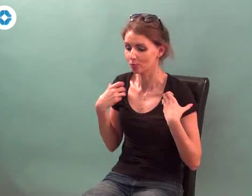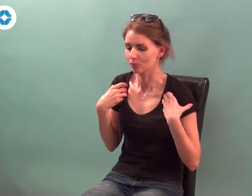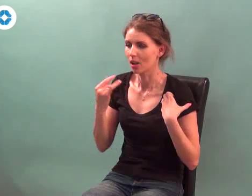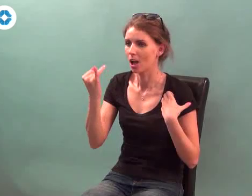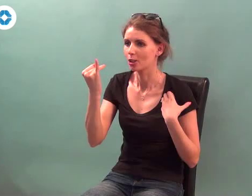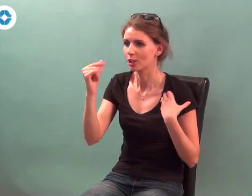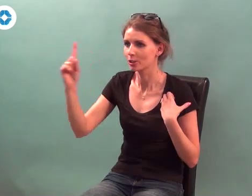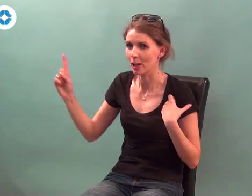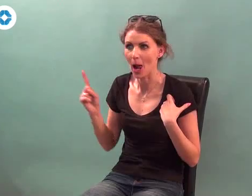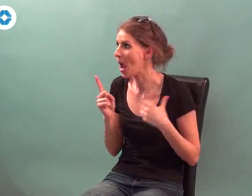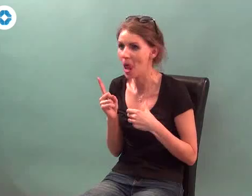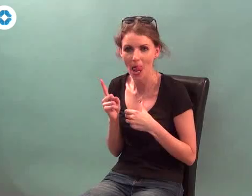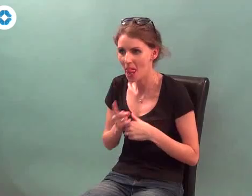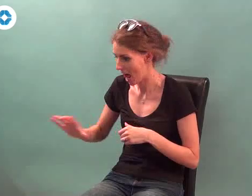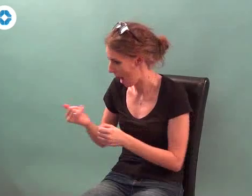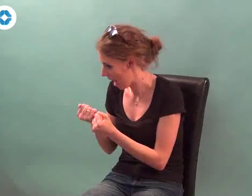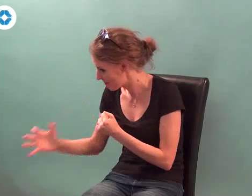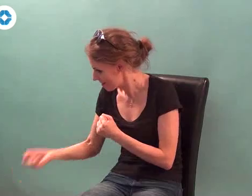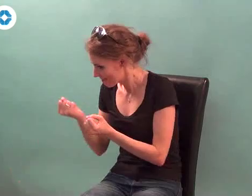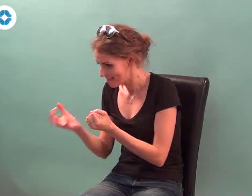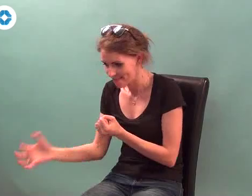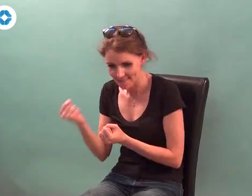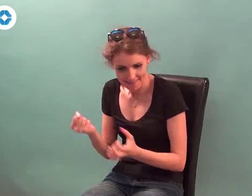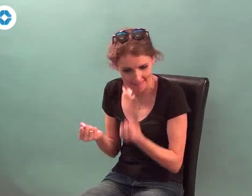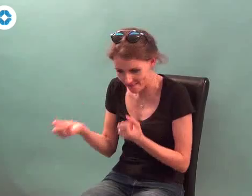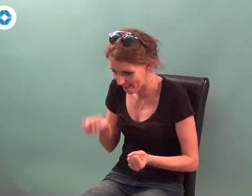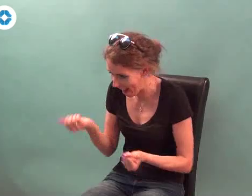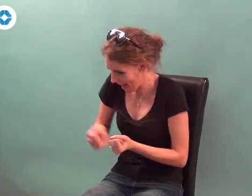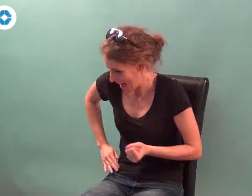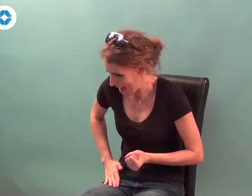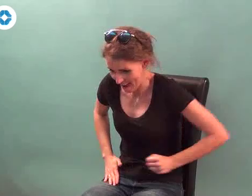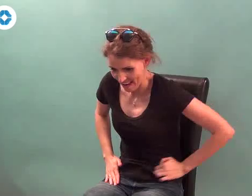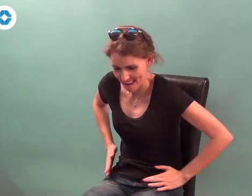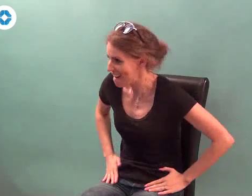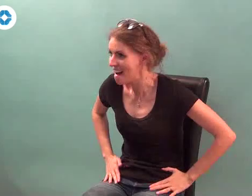A dziecko idzie, rozgląda się, zbiera kamienie z ziemi i pakuje je do kieszeni.